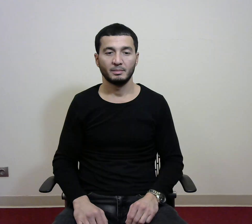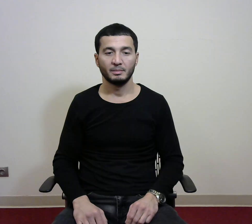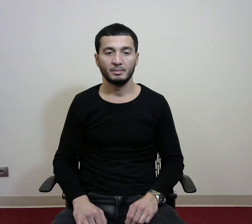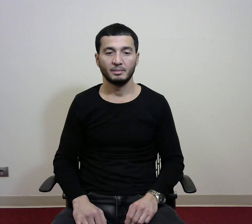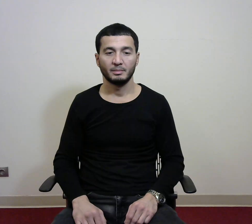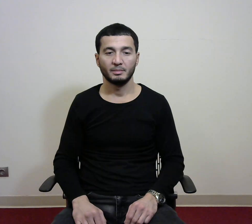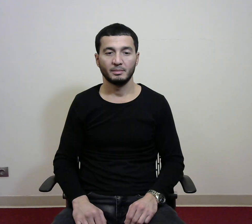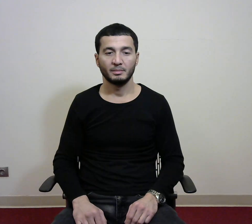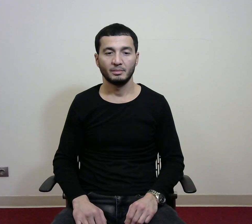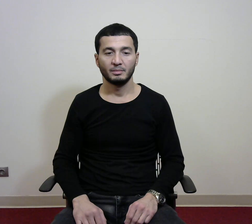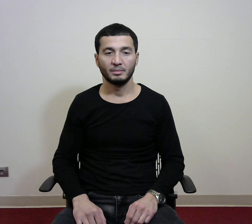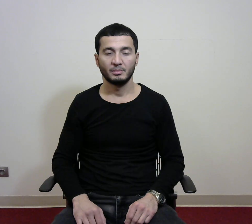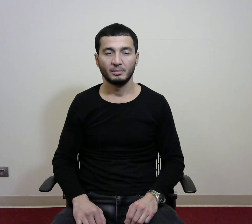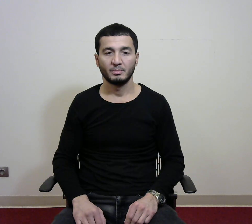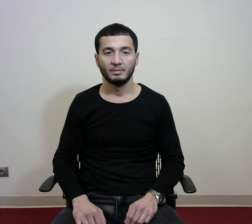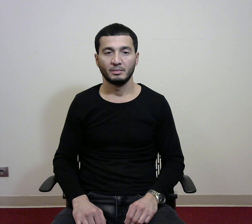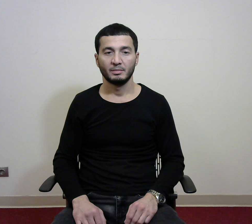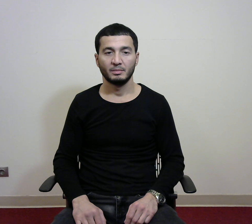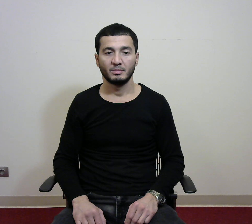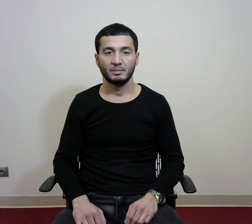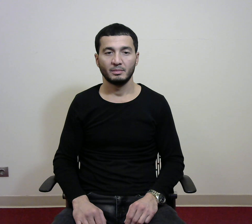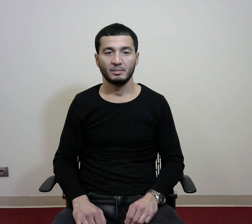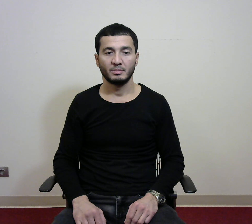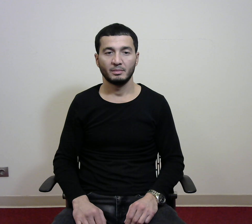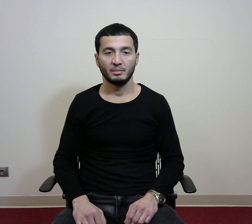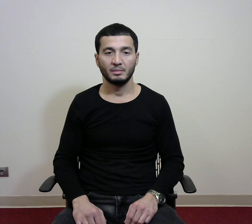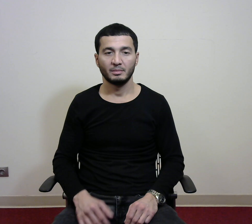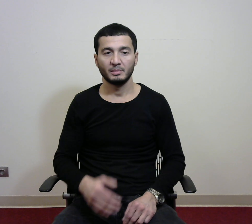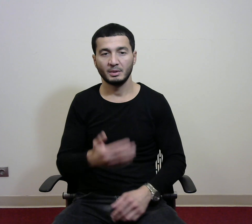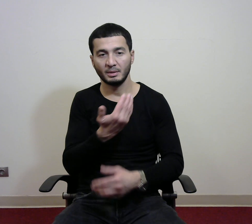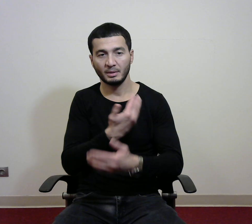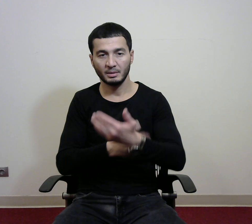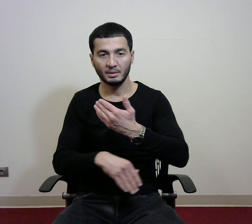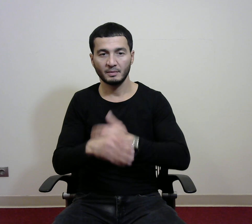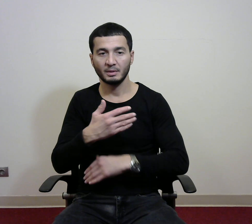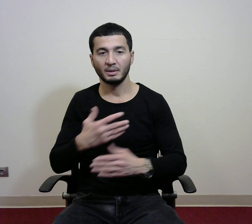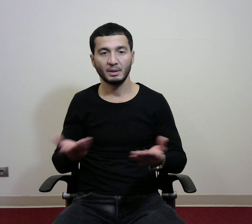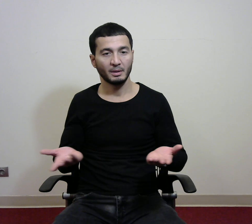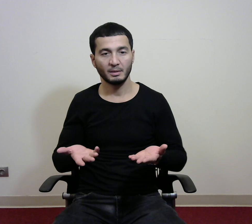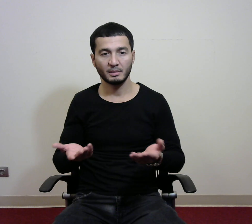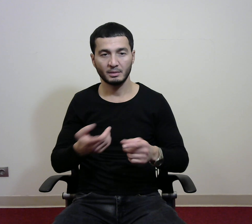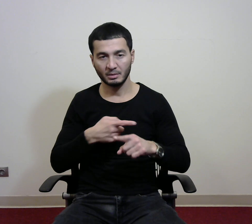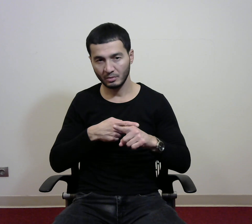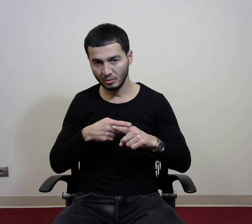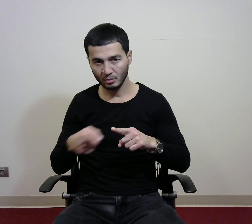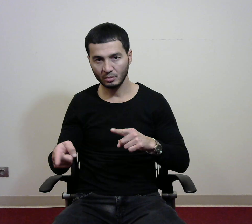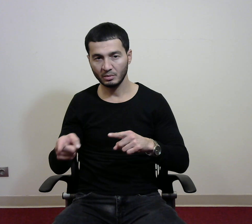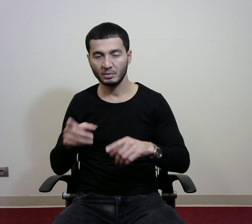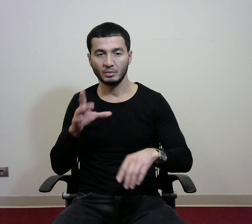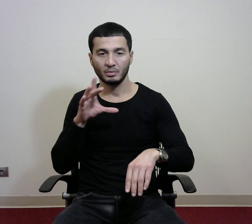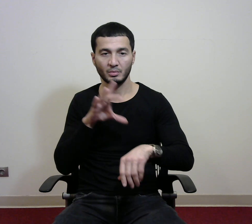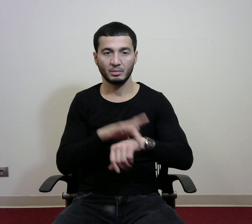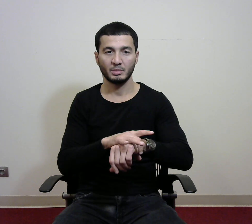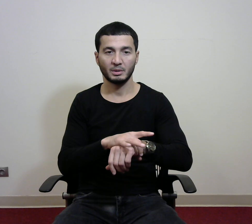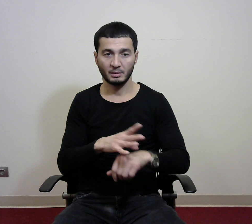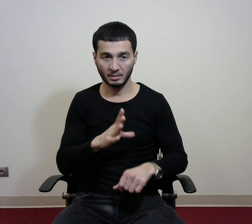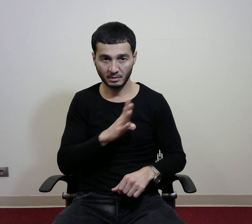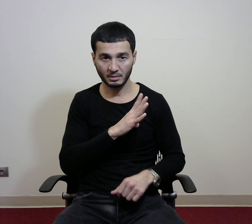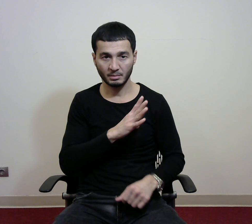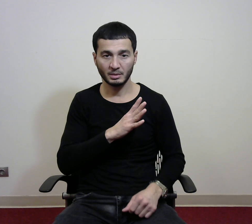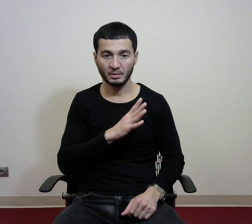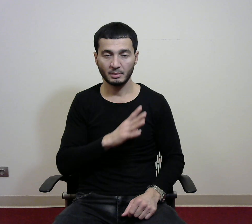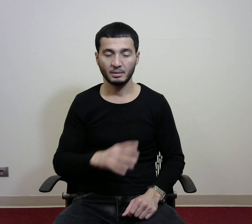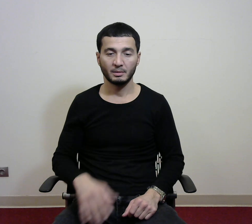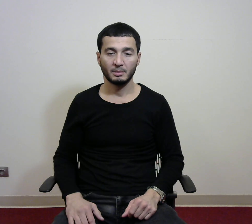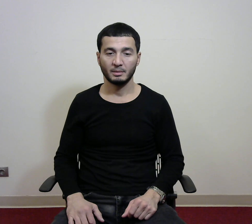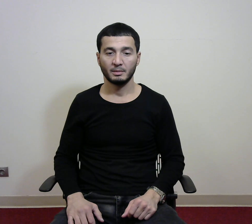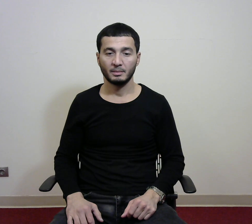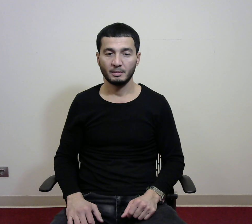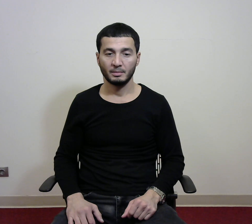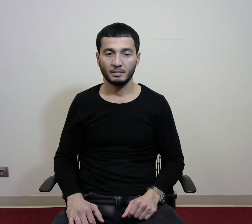Əlillik hansı müddətə müəyyən olunur?